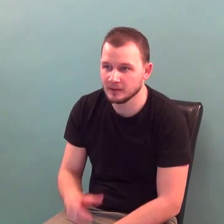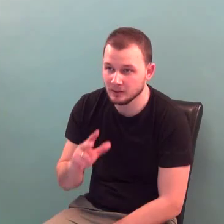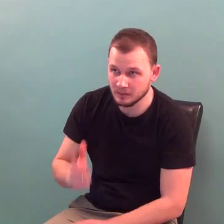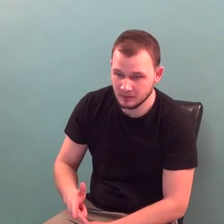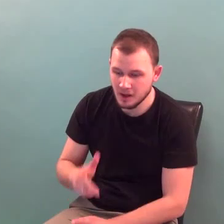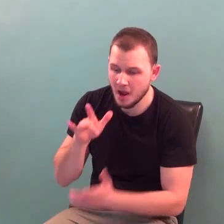O trzeciej trzydzieści?